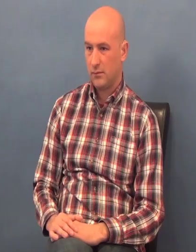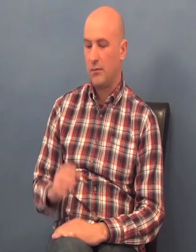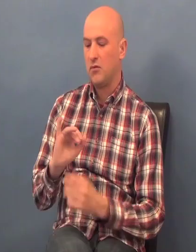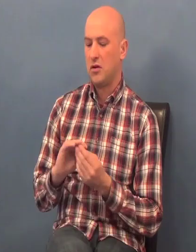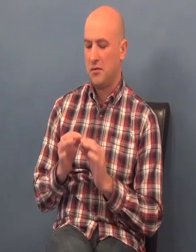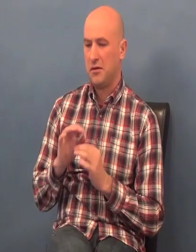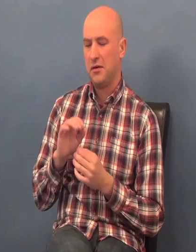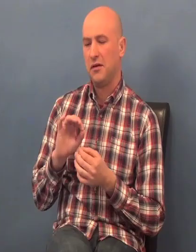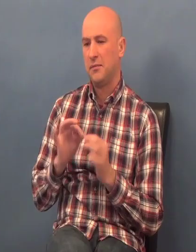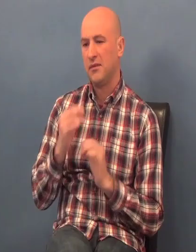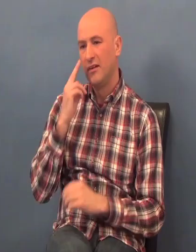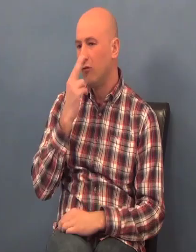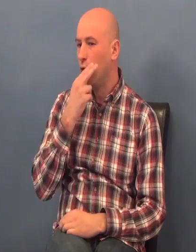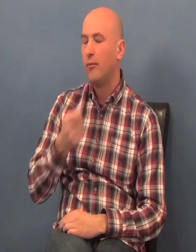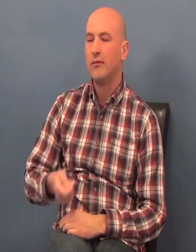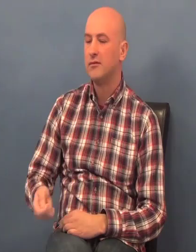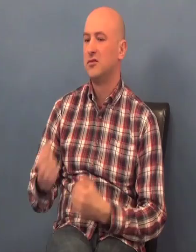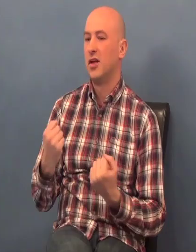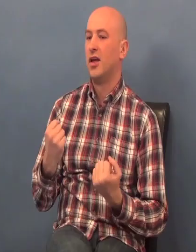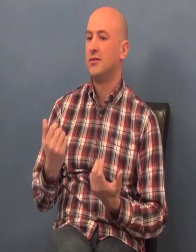Byłby to problem dla osoby niewidomej.